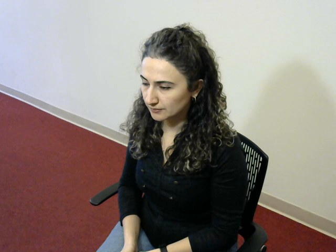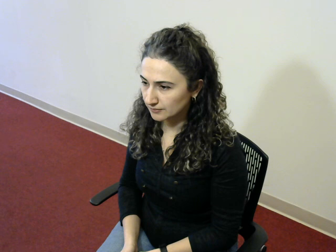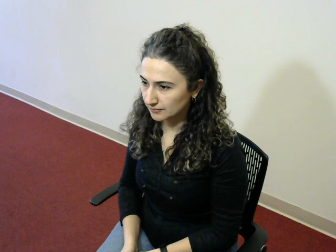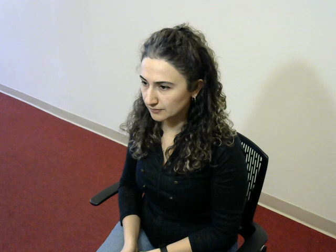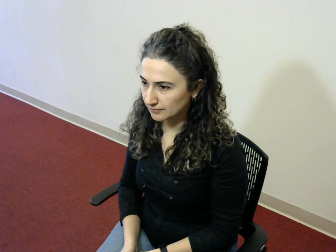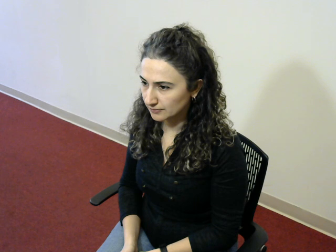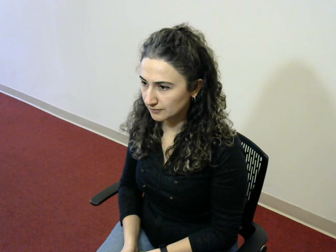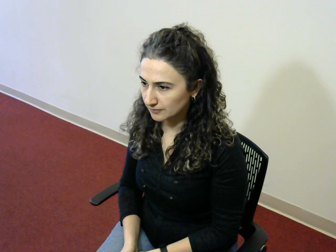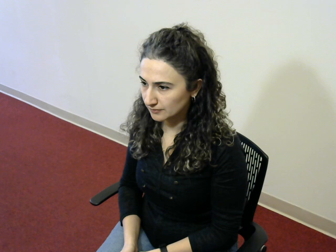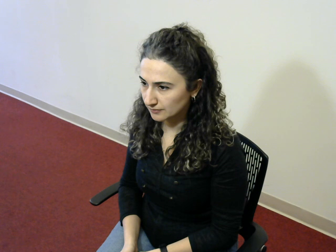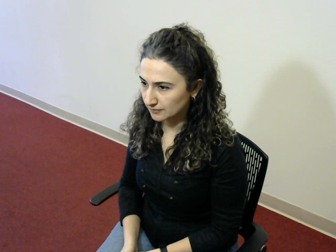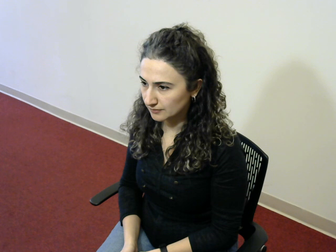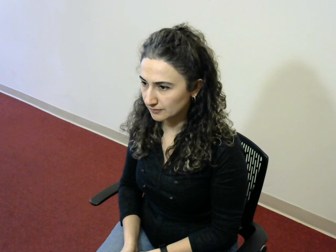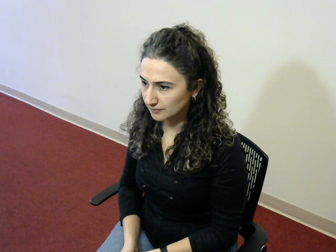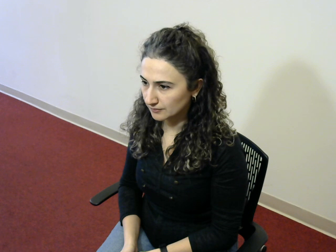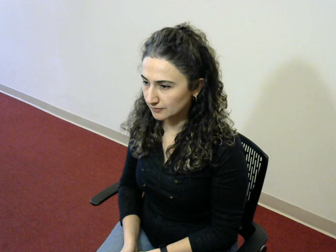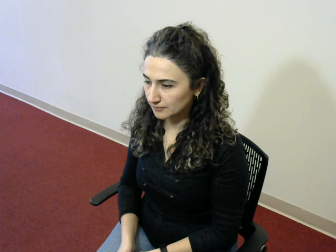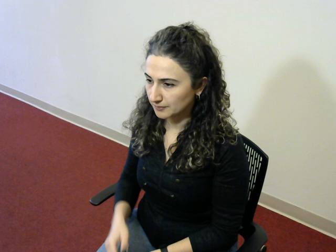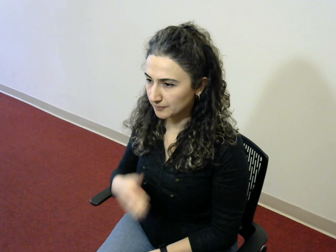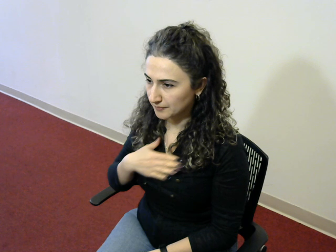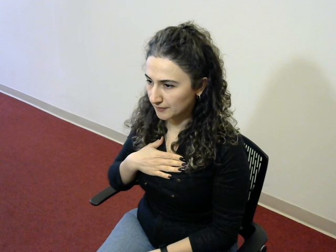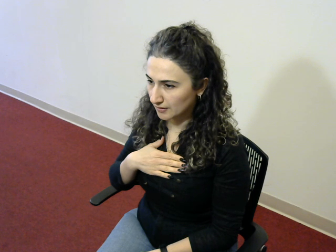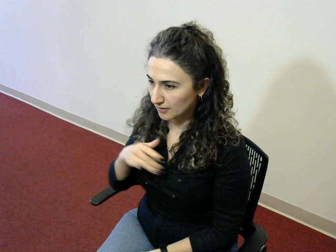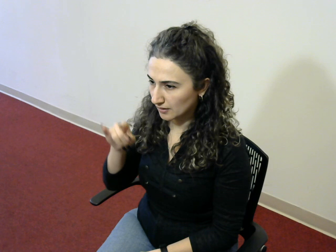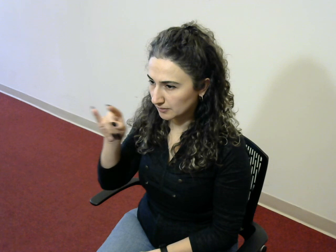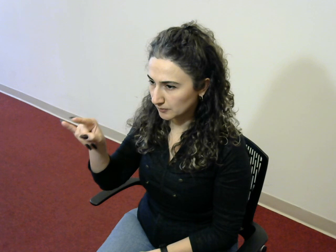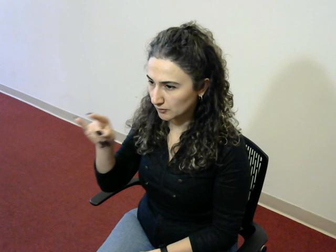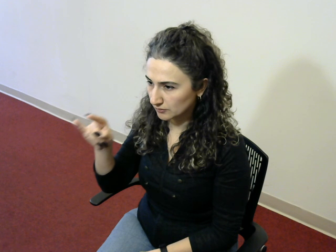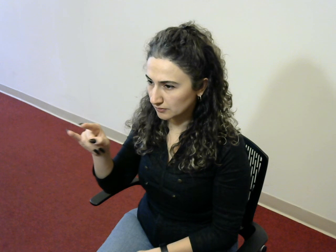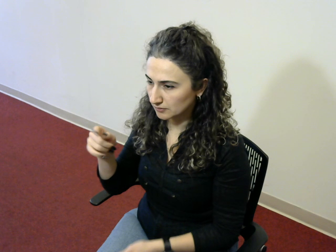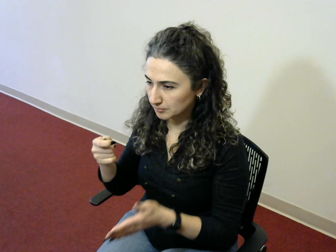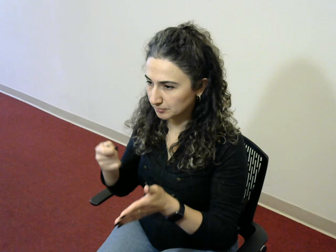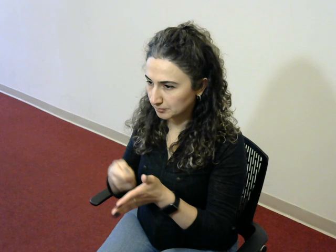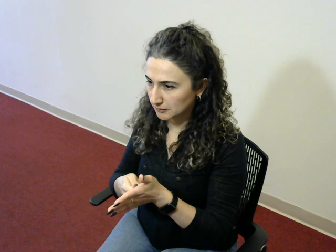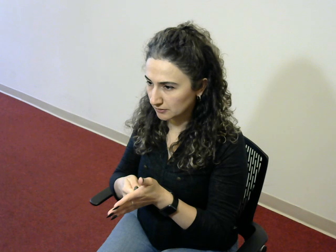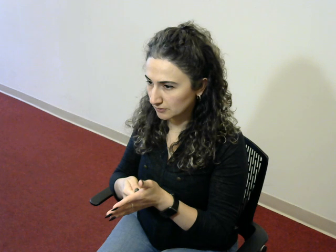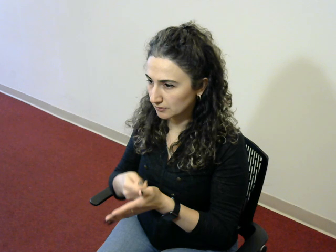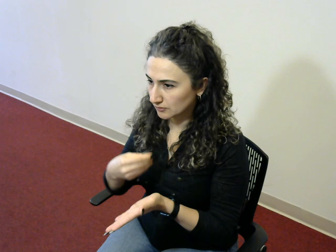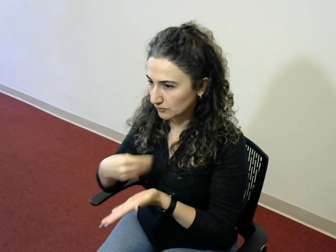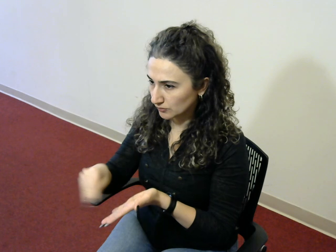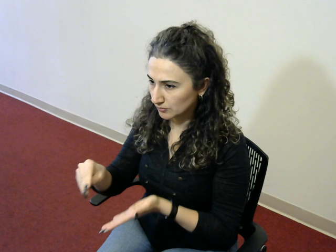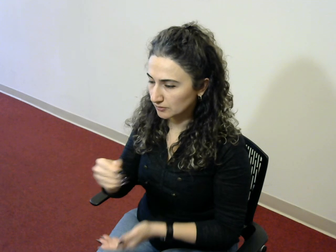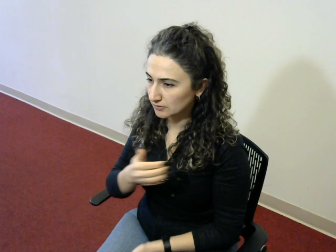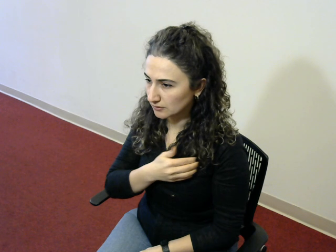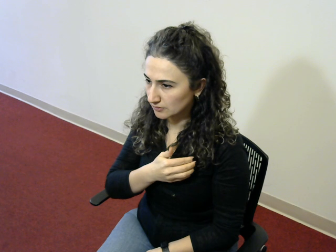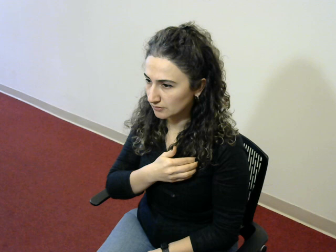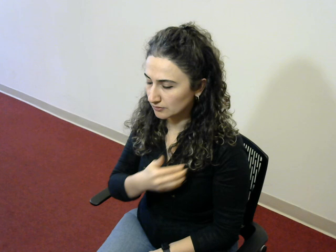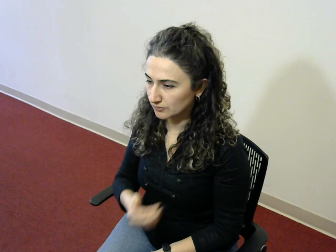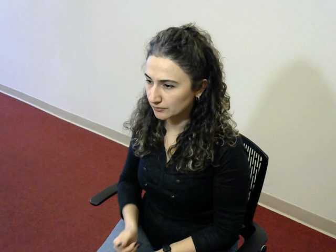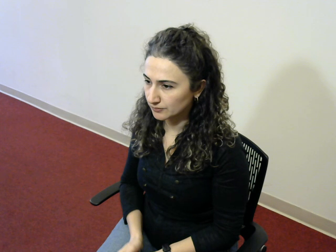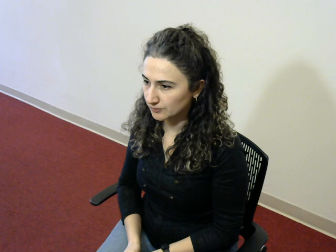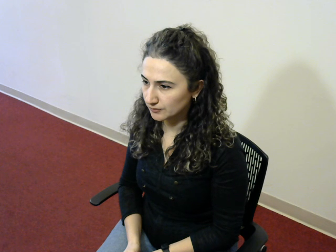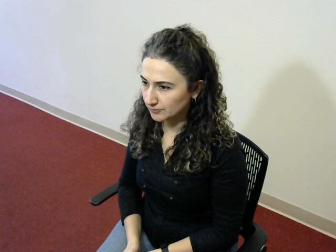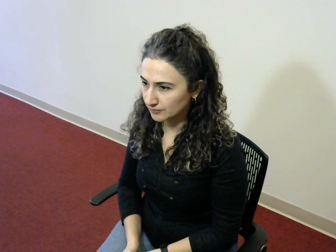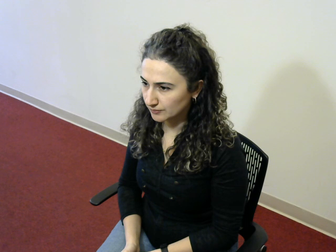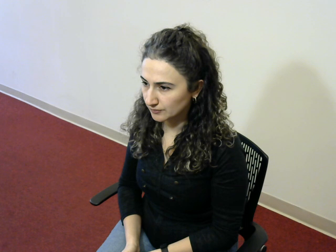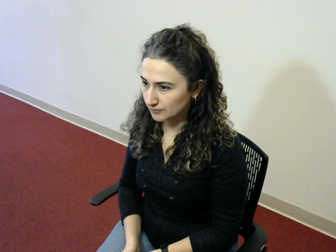Mən təyyarə bileti almaq istəyirəm